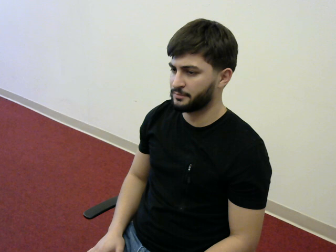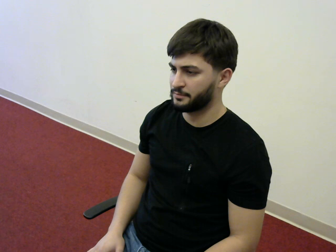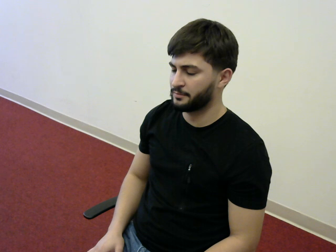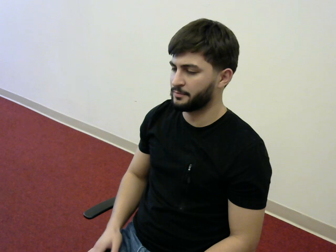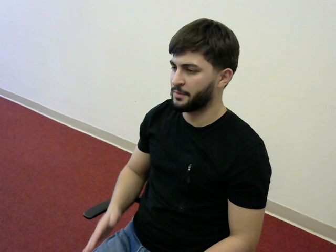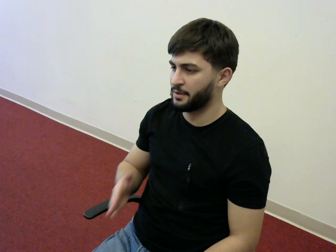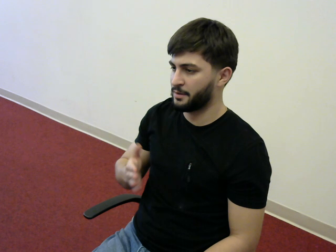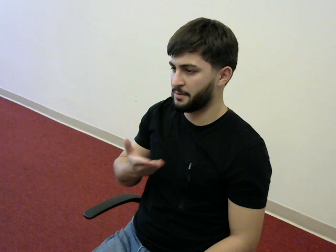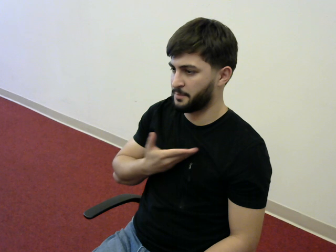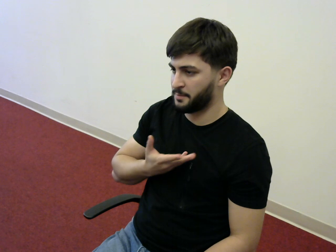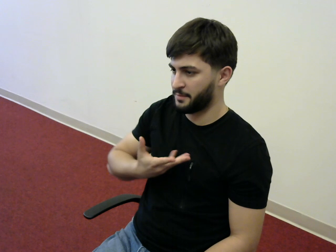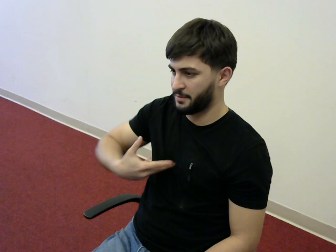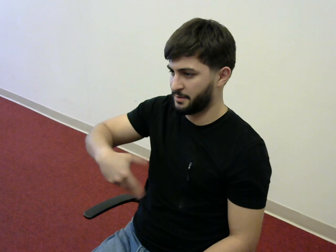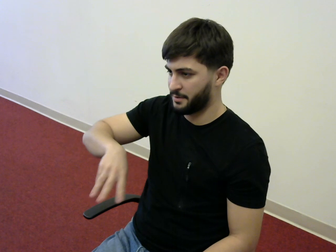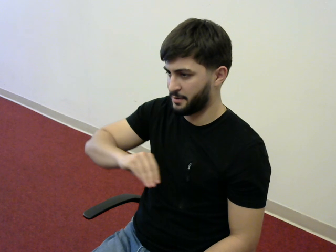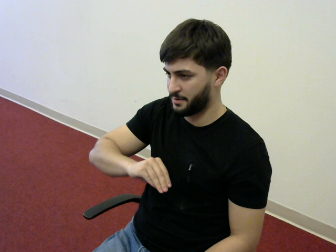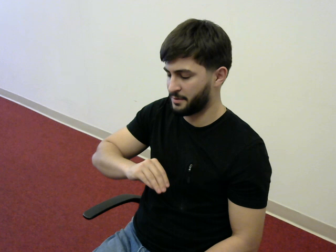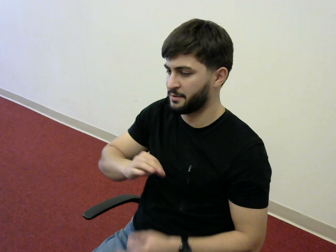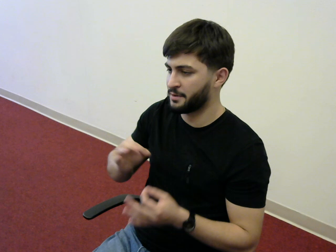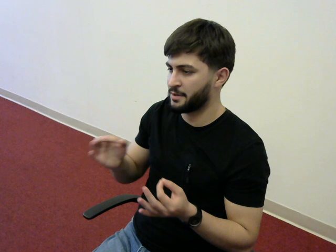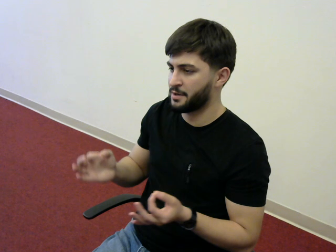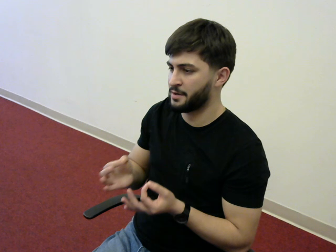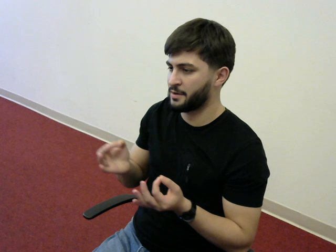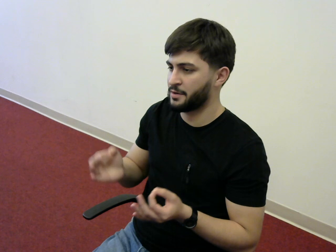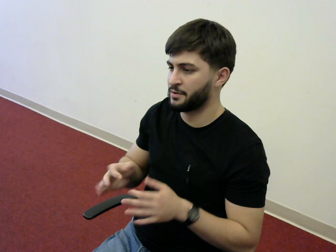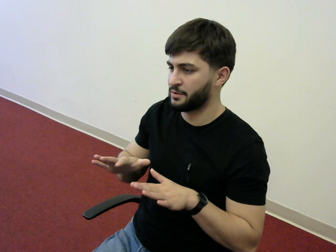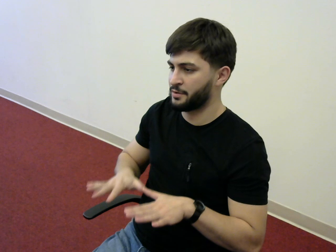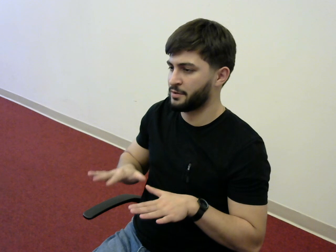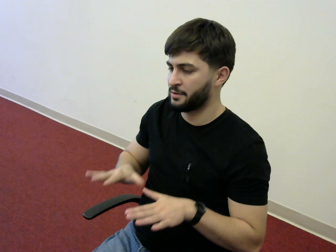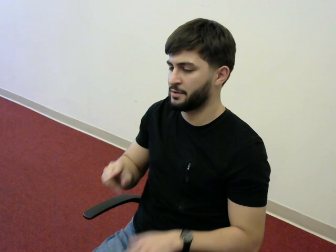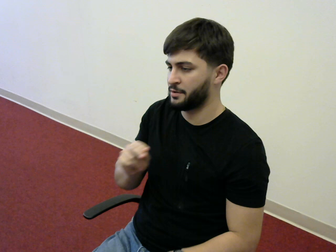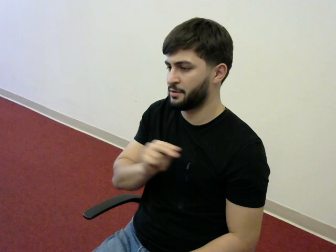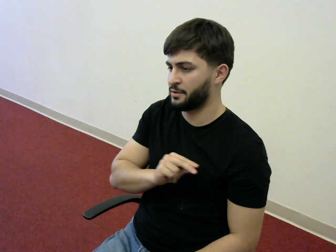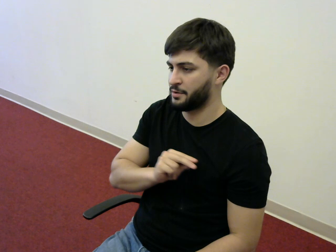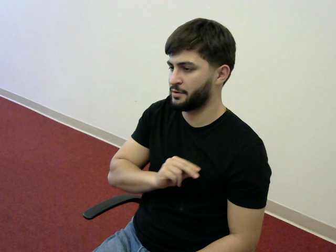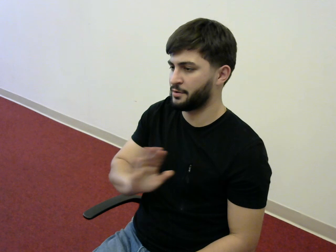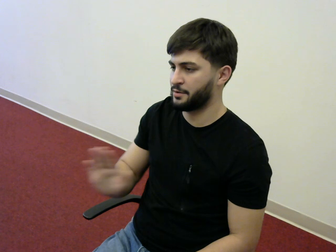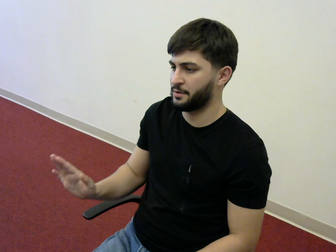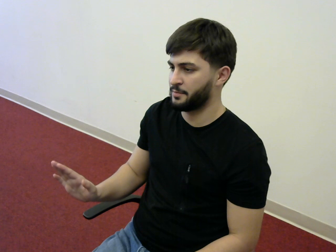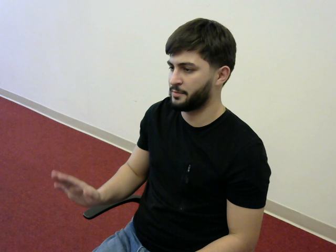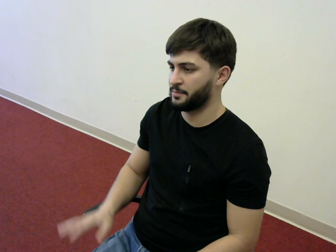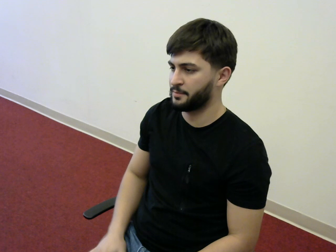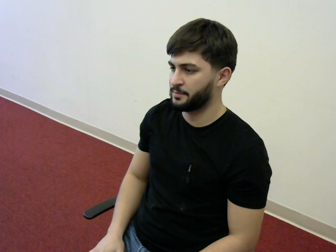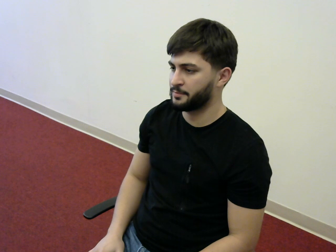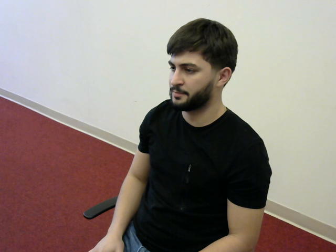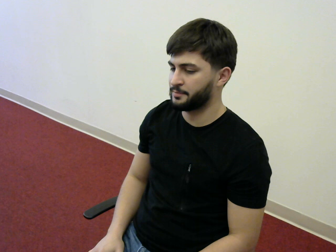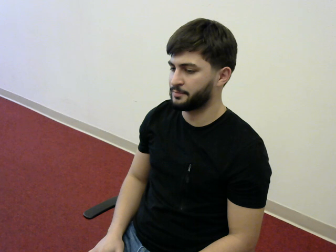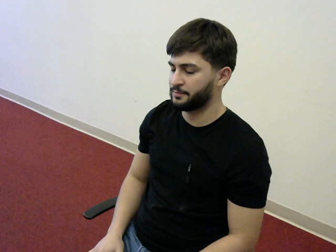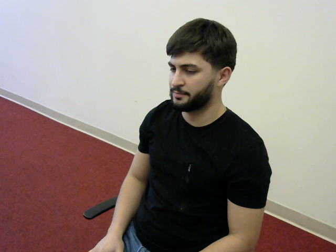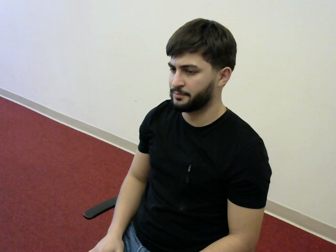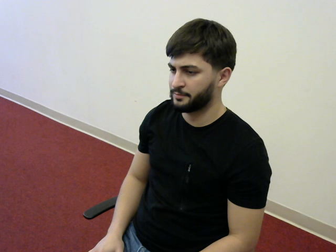Biz heç yerdə işləmirik